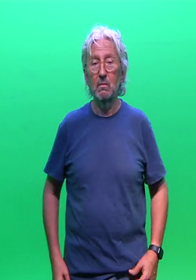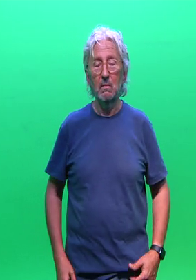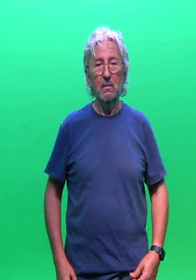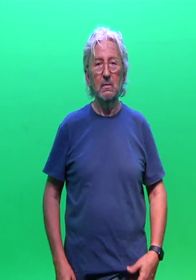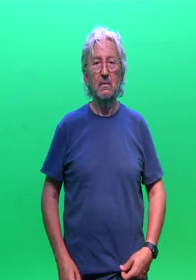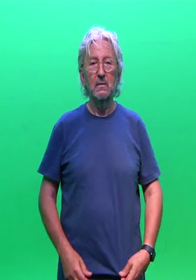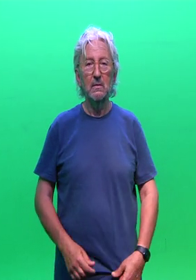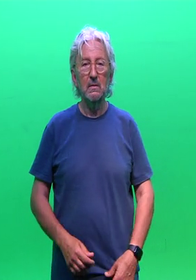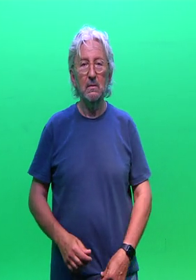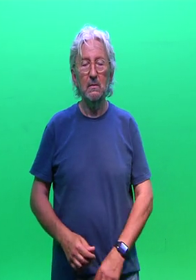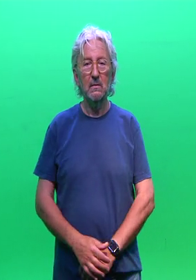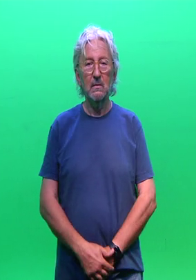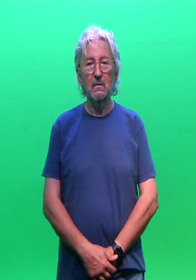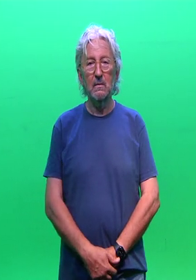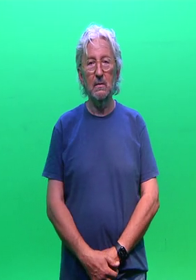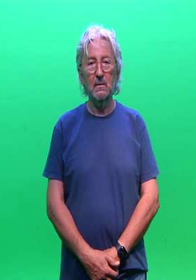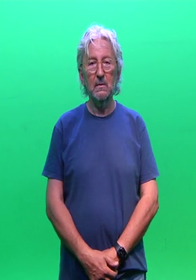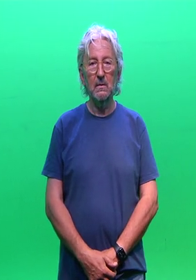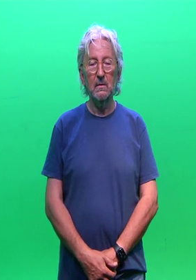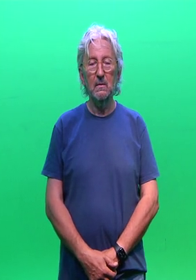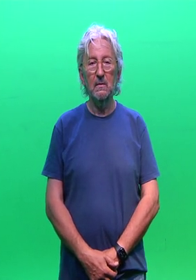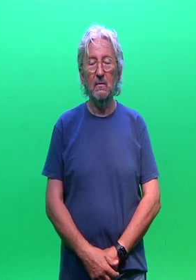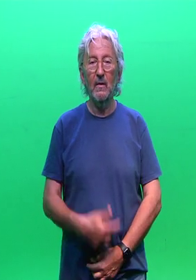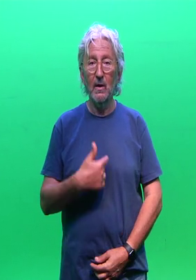No tinc mai gana.